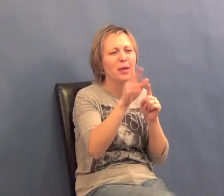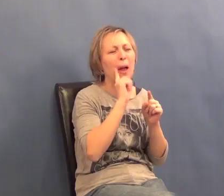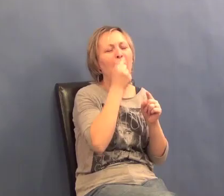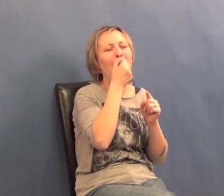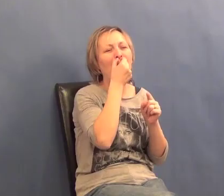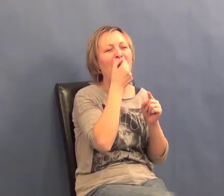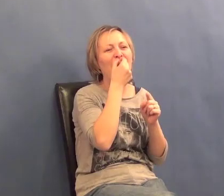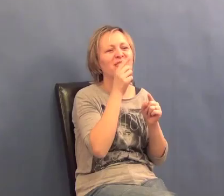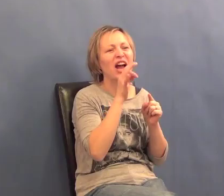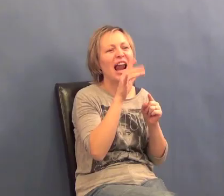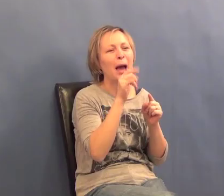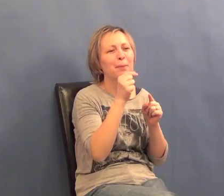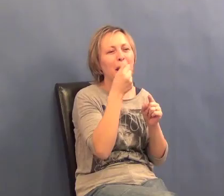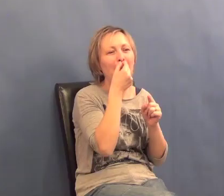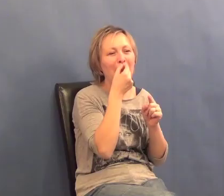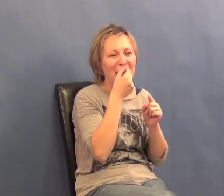Ten mężczyzna to Flip, ten z wąsem.